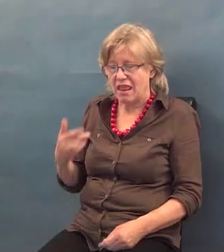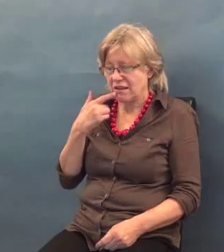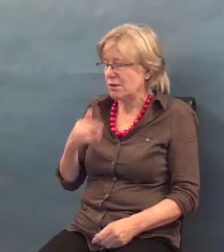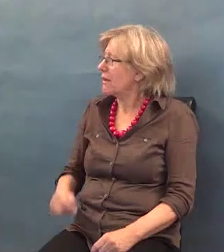Język.